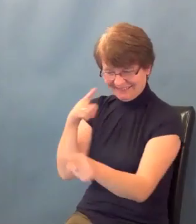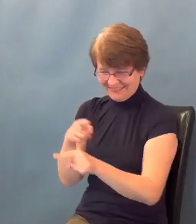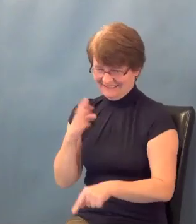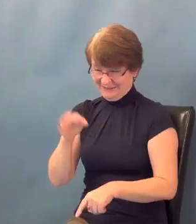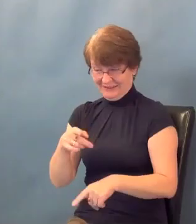Nie patrzyłam na to.